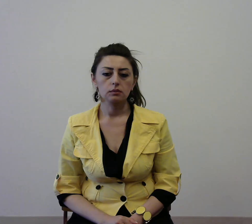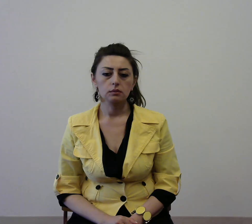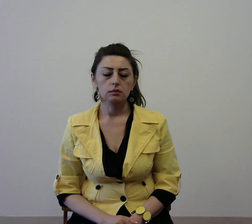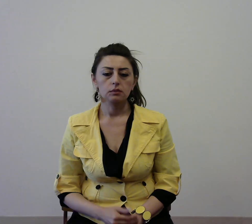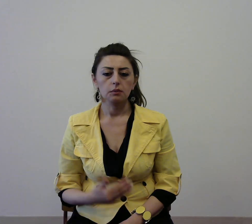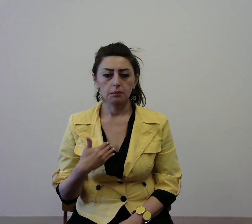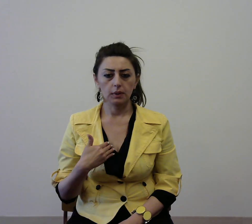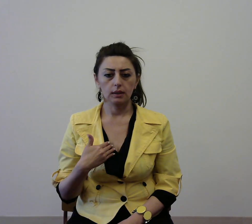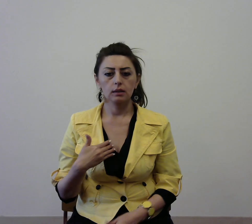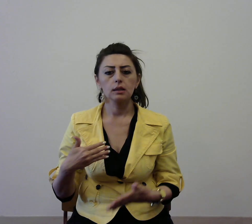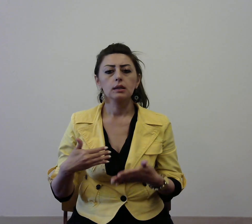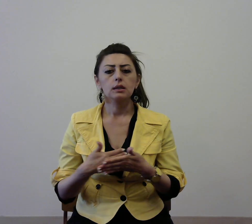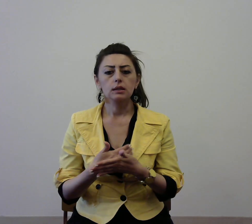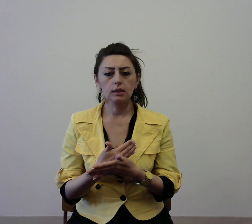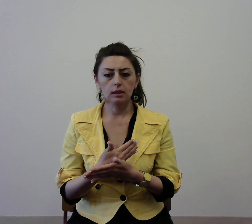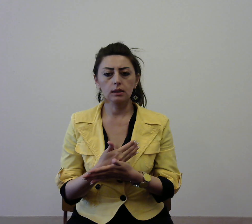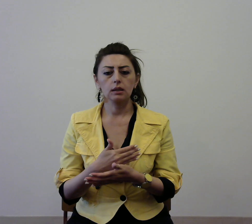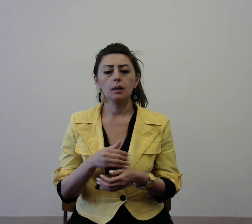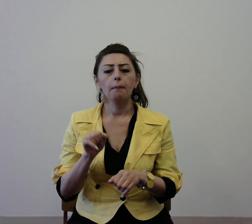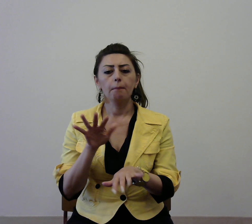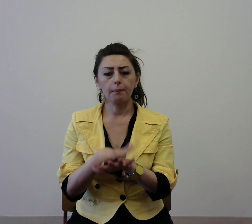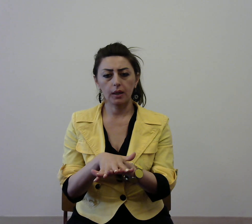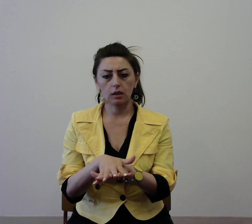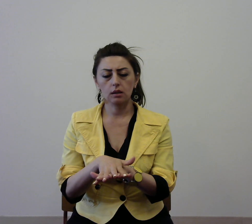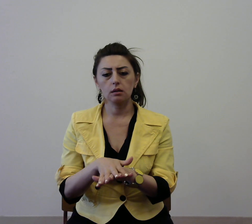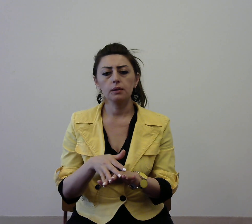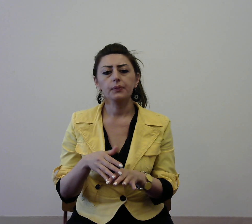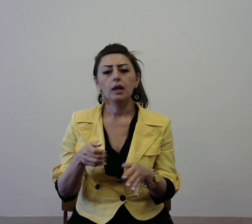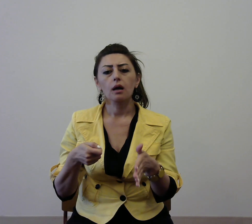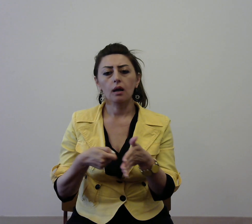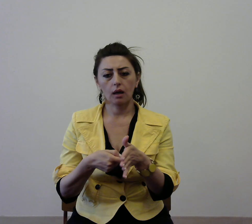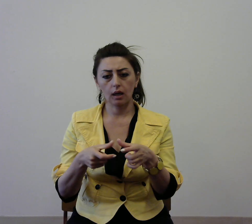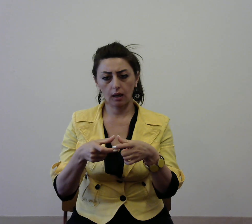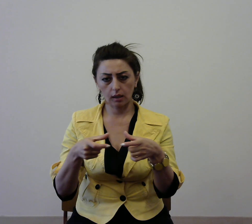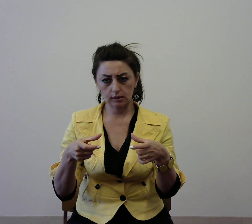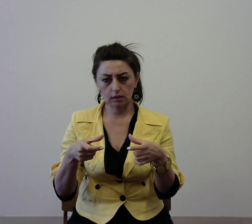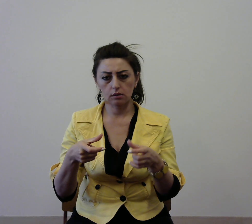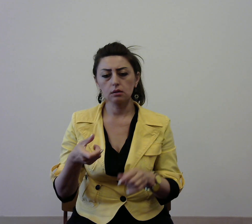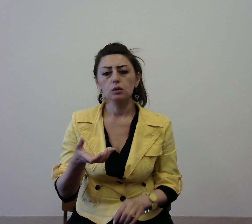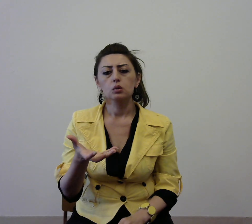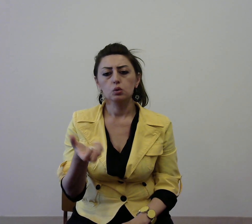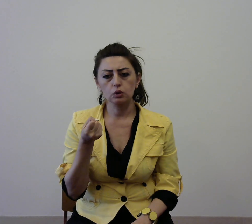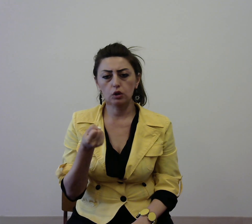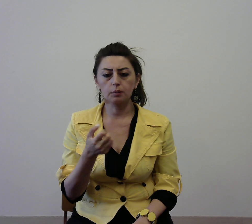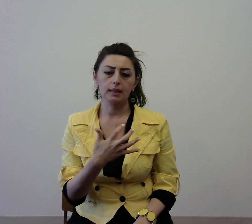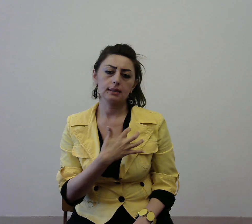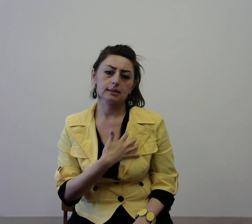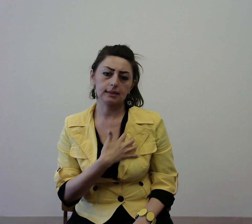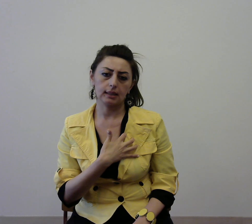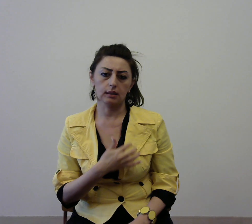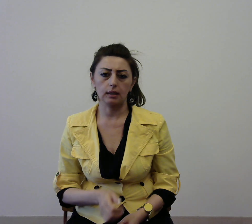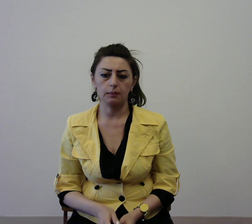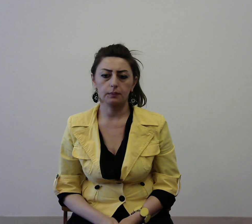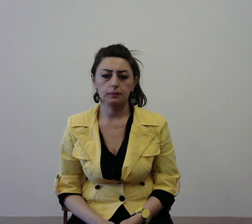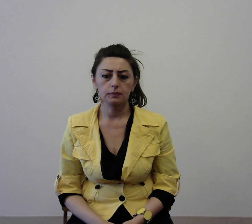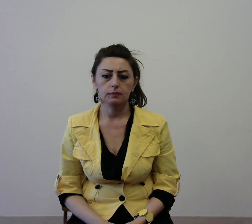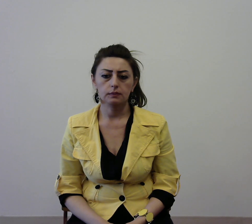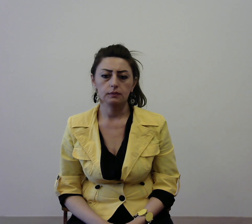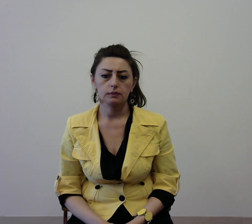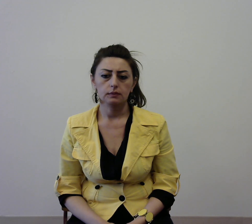Mən yeni bank kartı götürmək istəyirəm